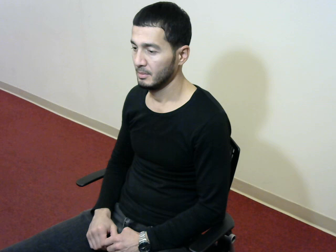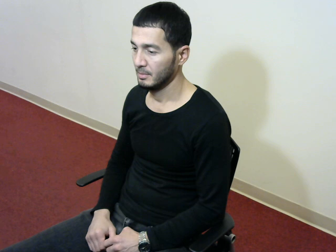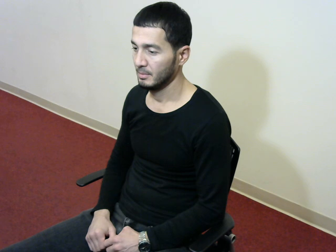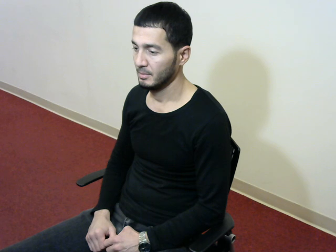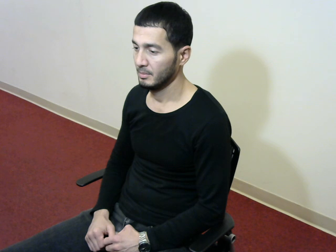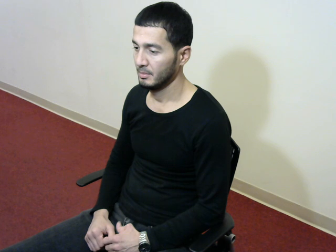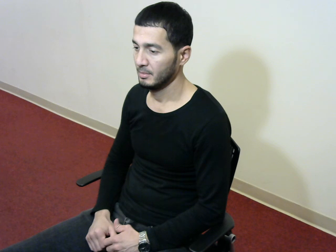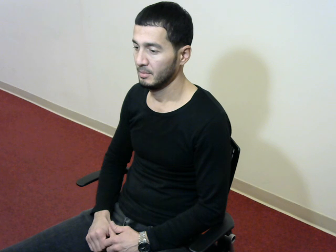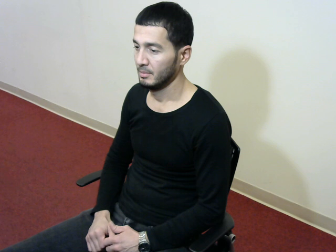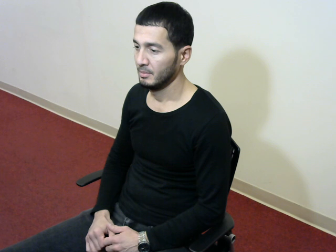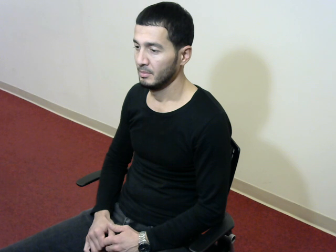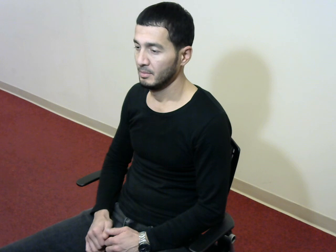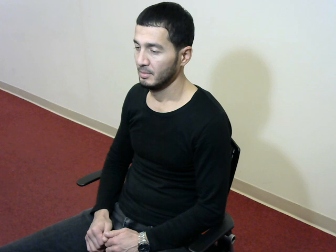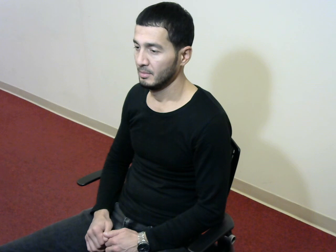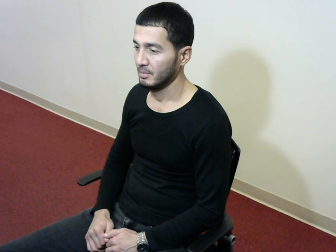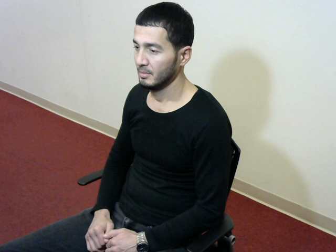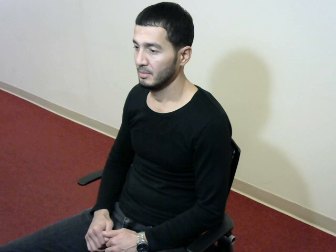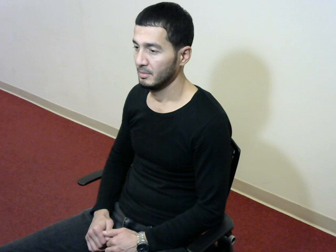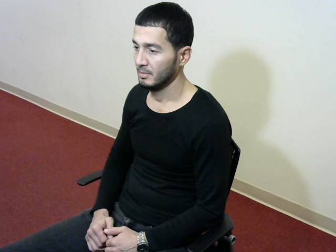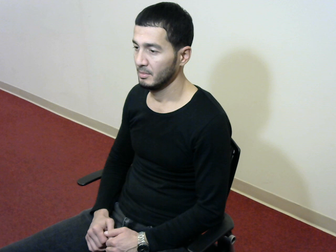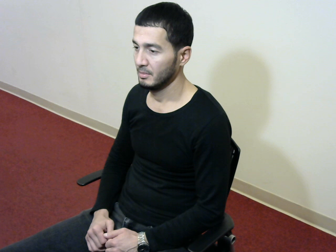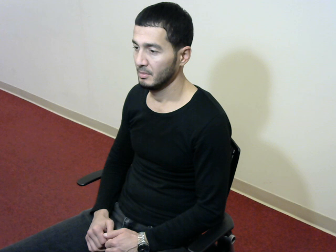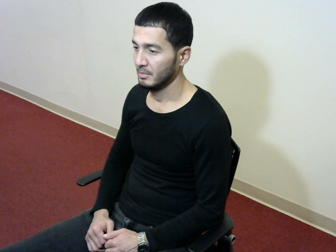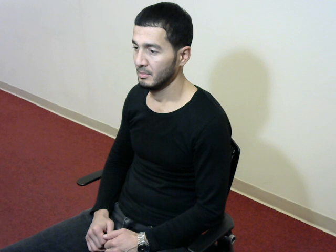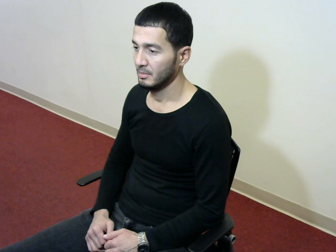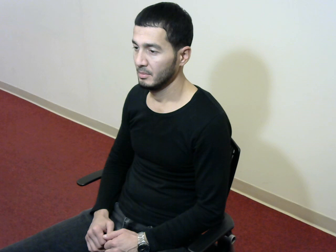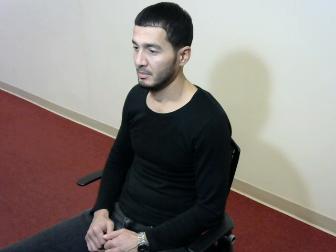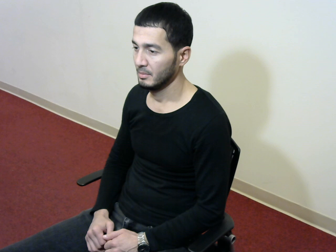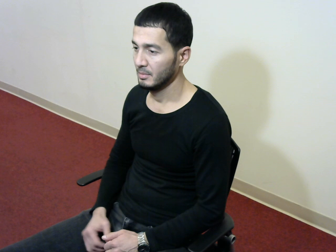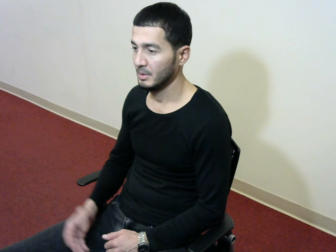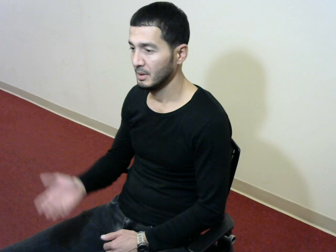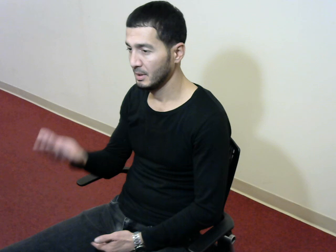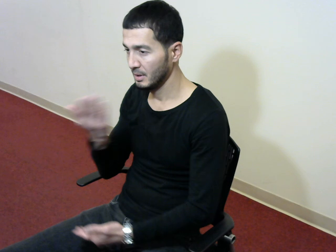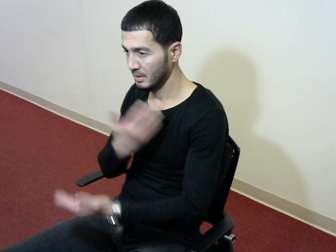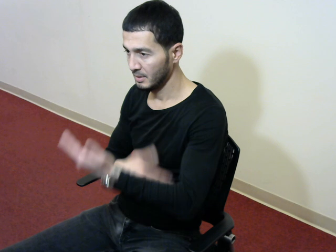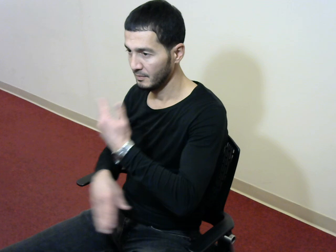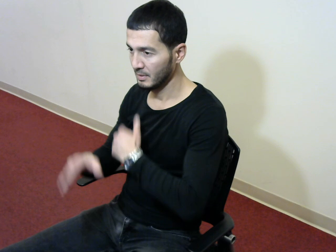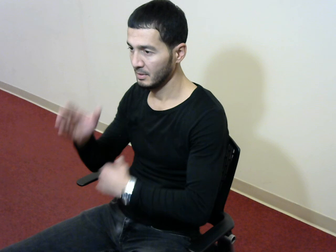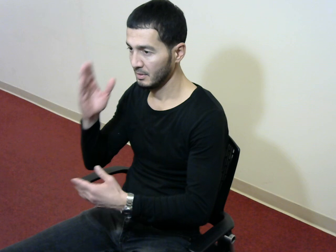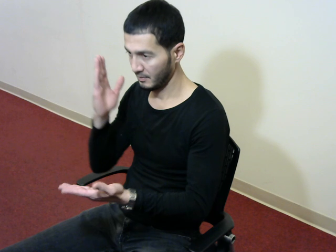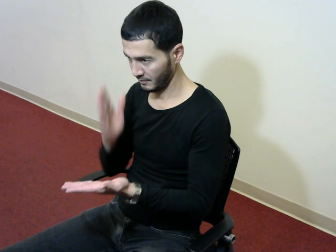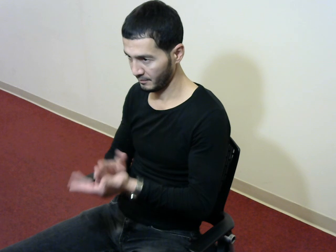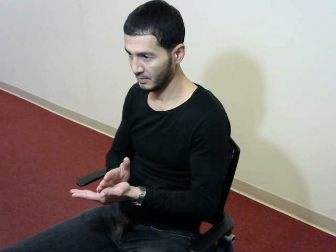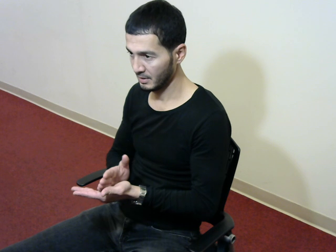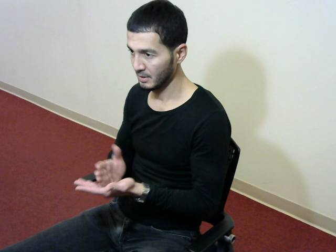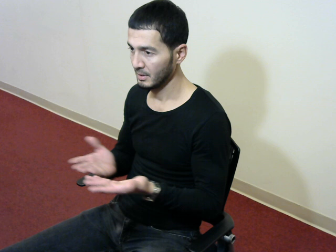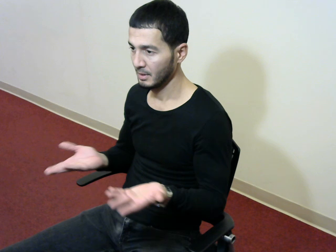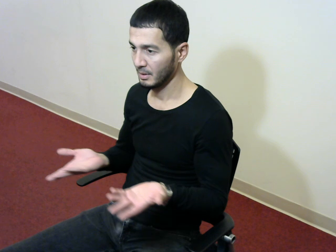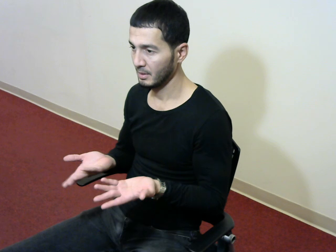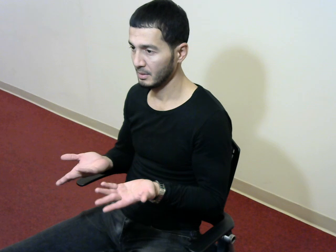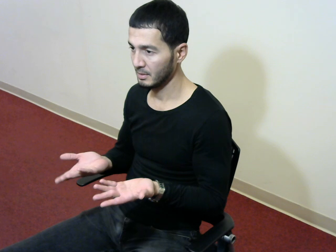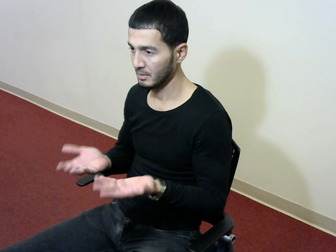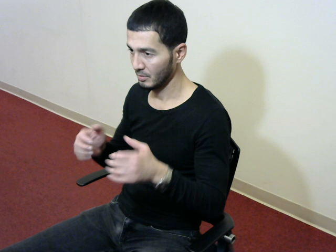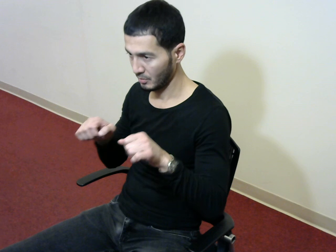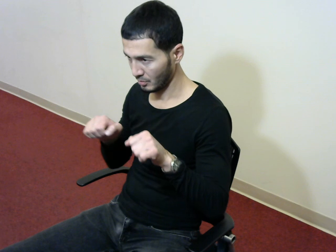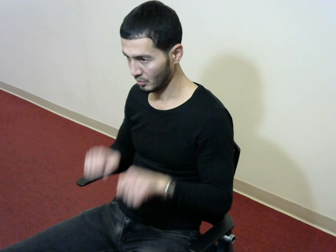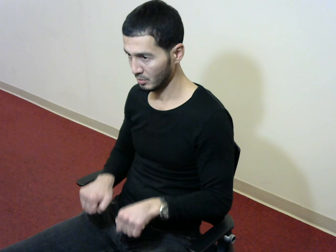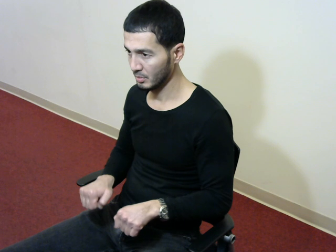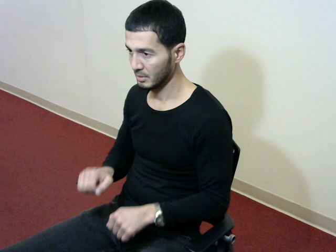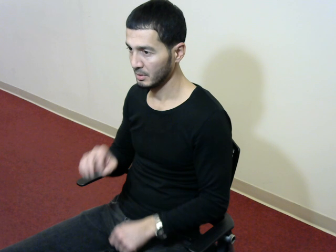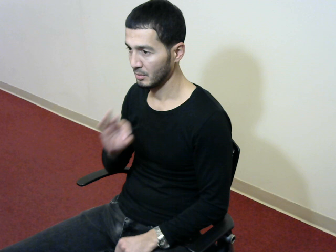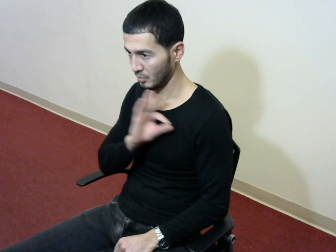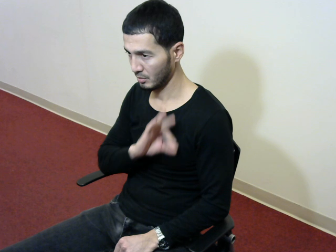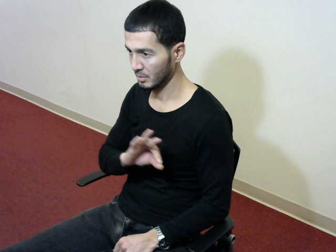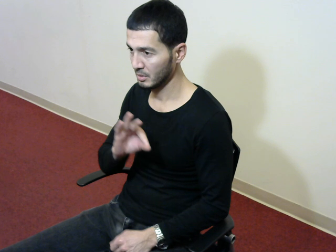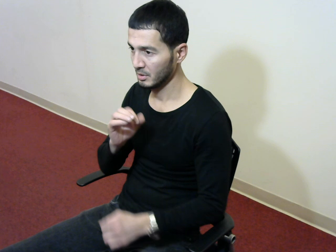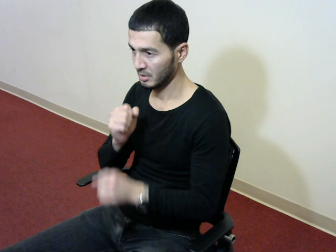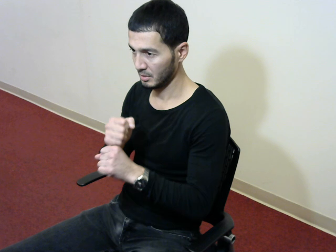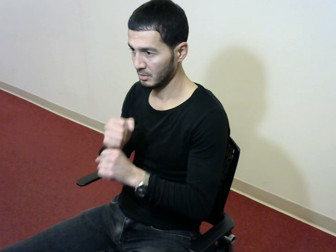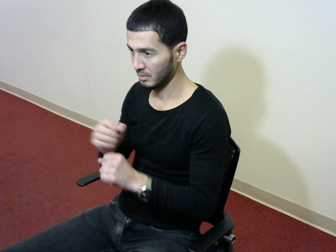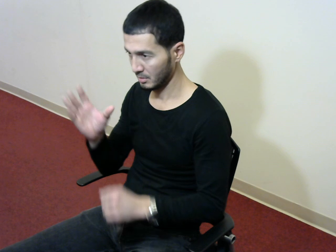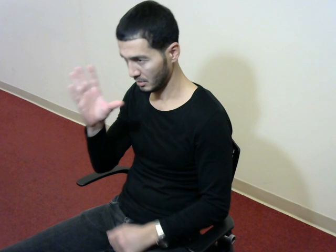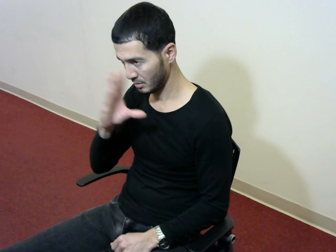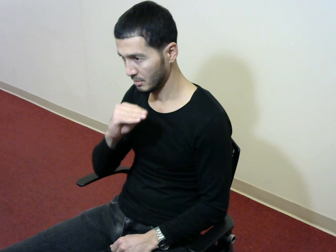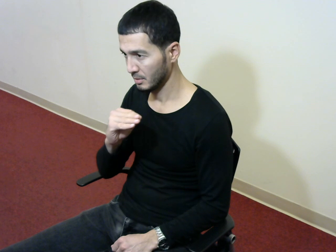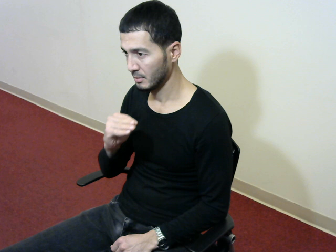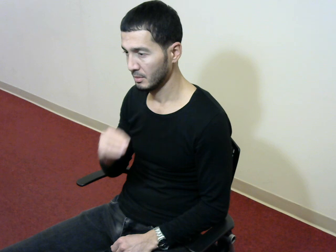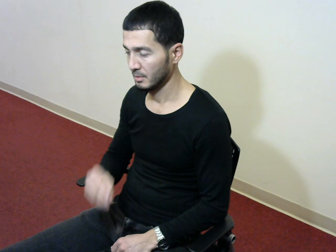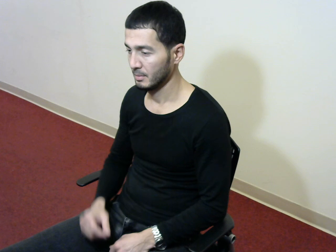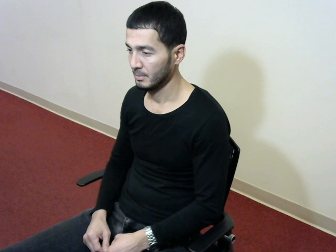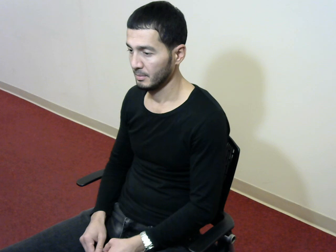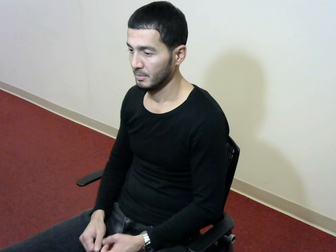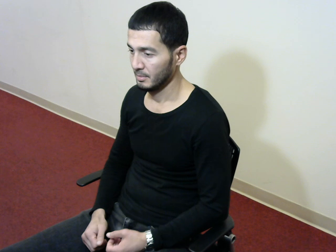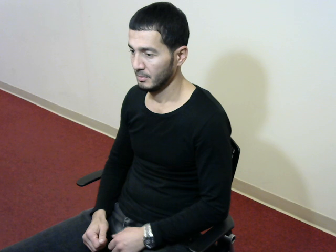Əlilliyim var, hansı hüquqlardan istifadə edə bilərəm?